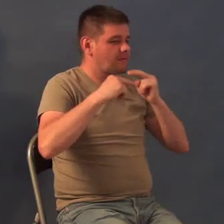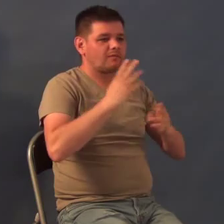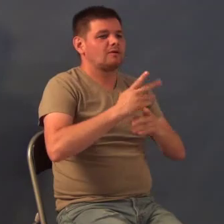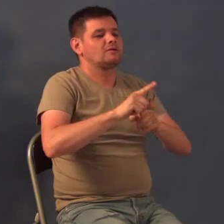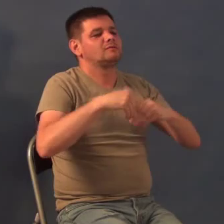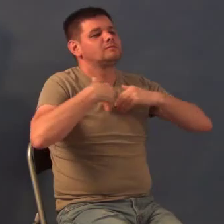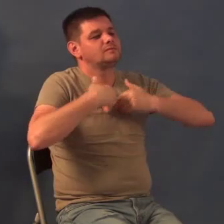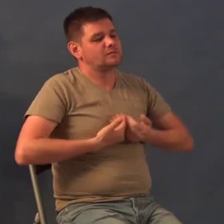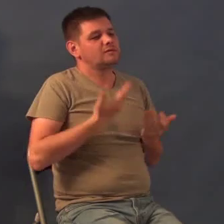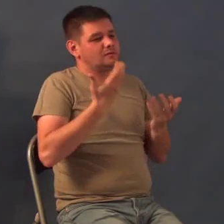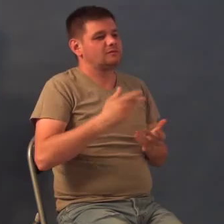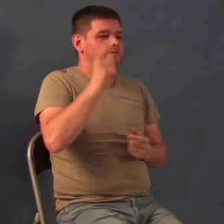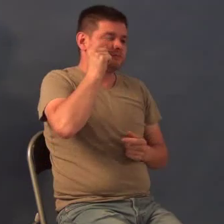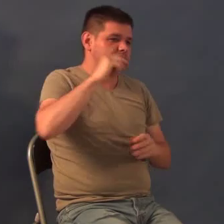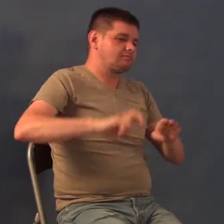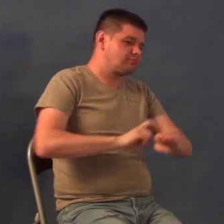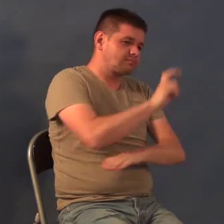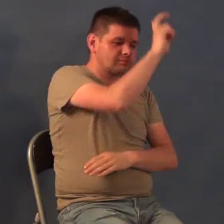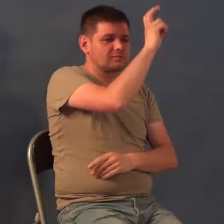Ktoś jest zmęczony, chce pójść spać i idzie na górę.